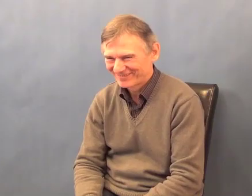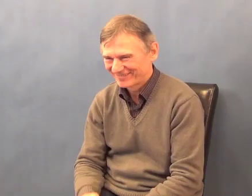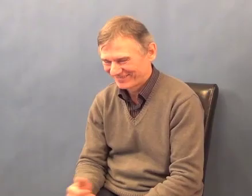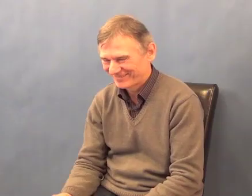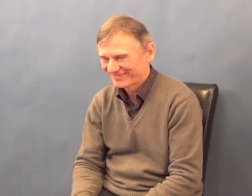Fajnie.